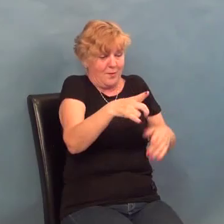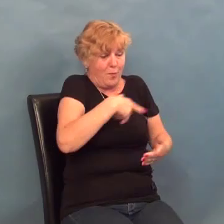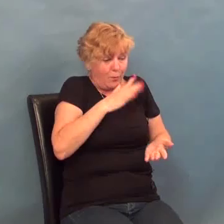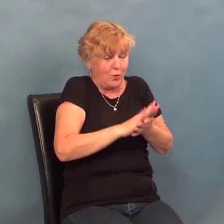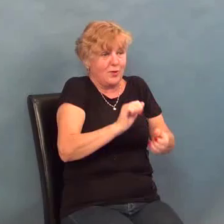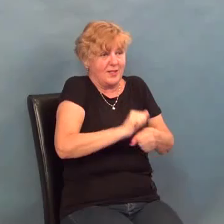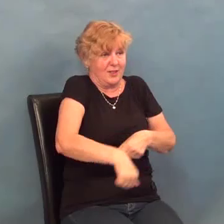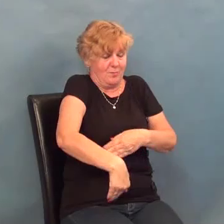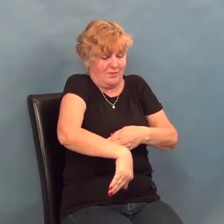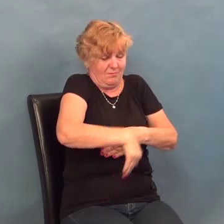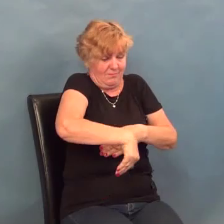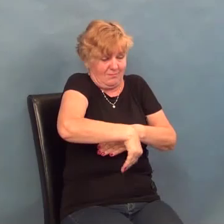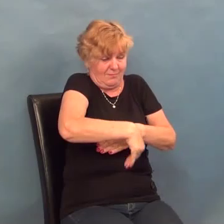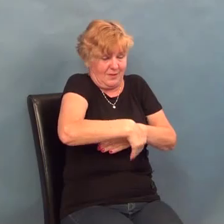Jestem emerytką.